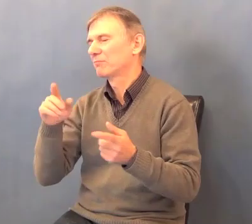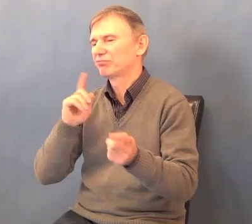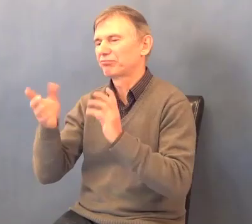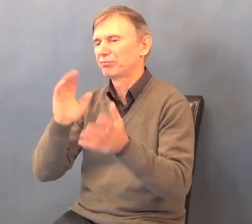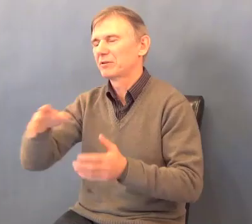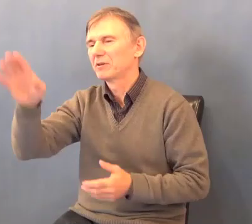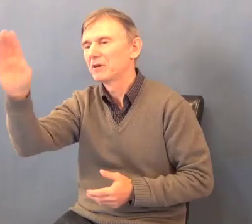Spotkać się, rozmawiać, pomigać.